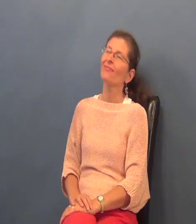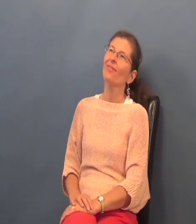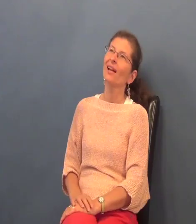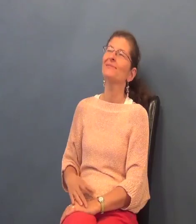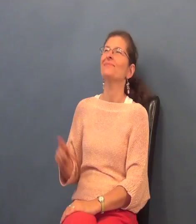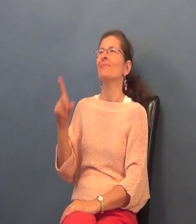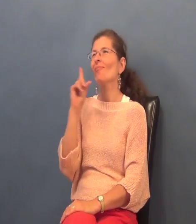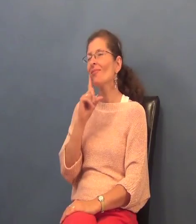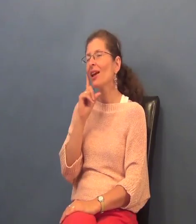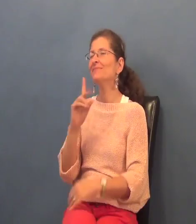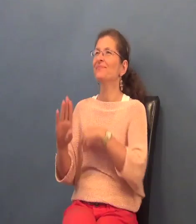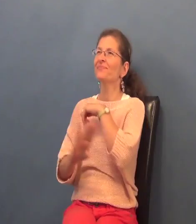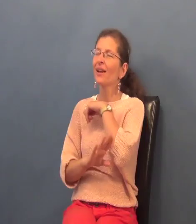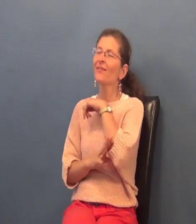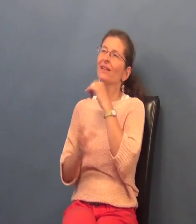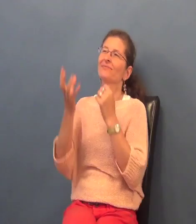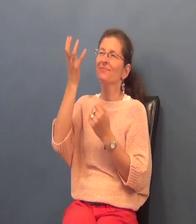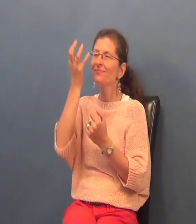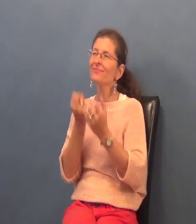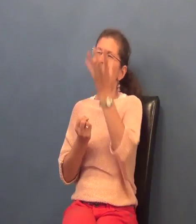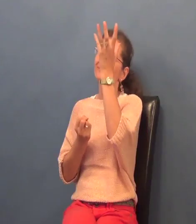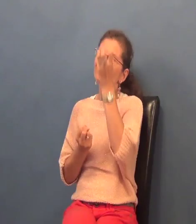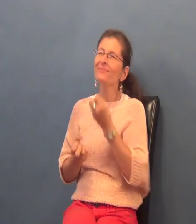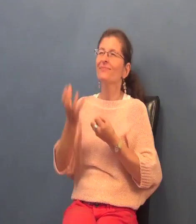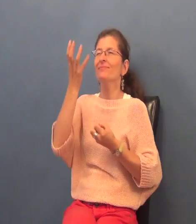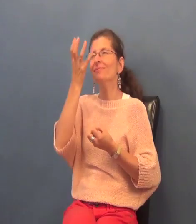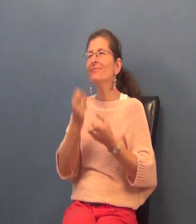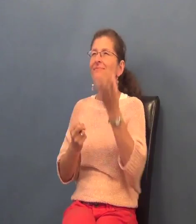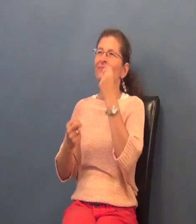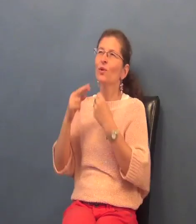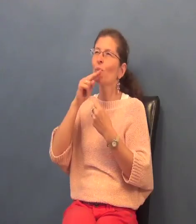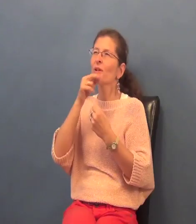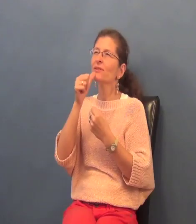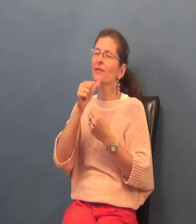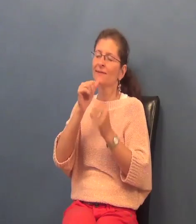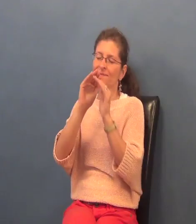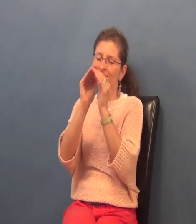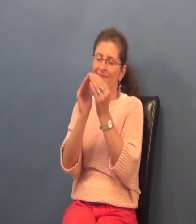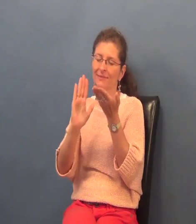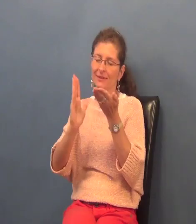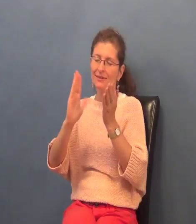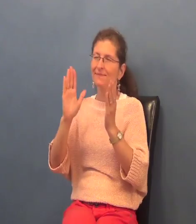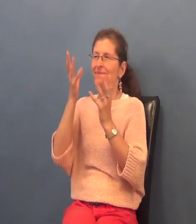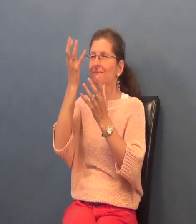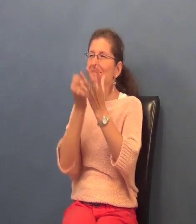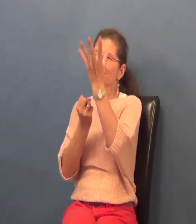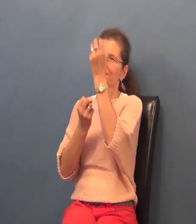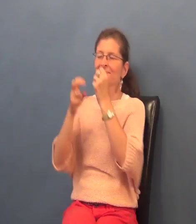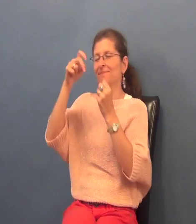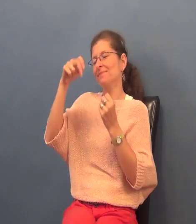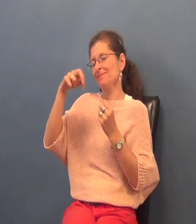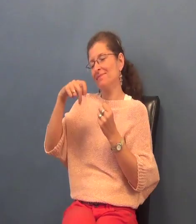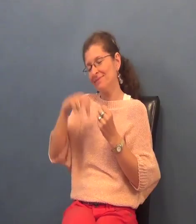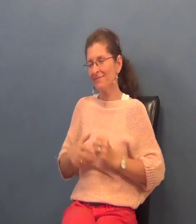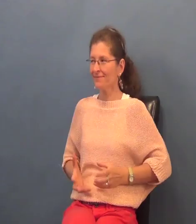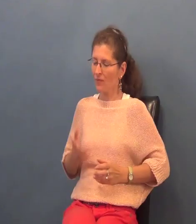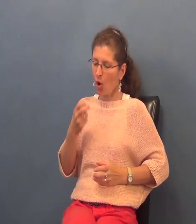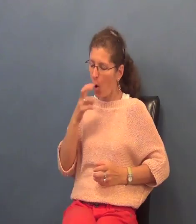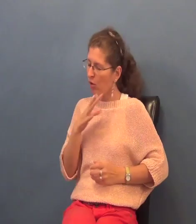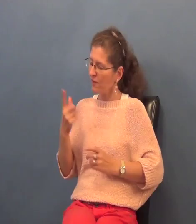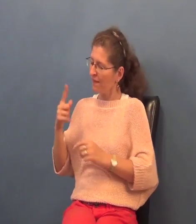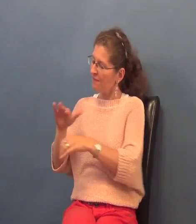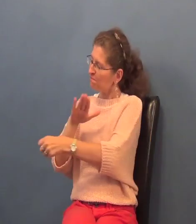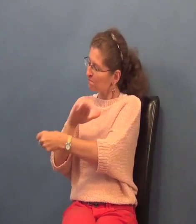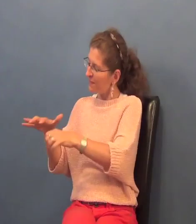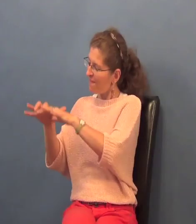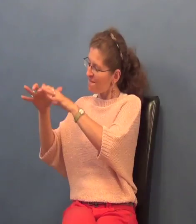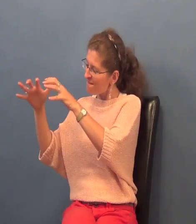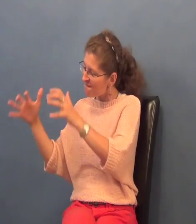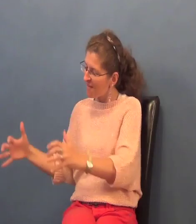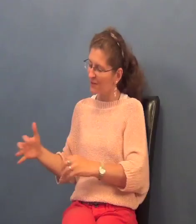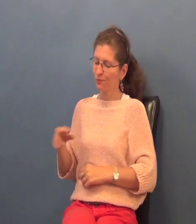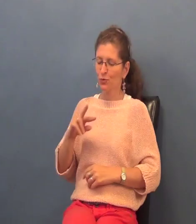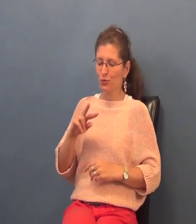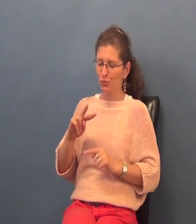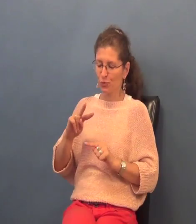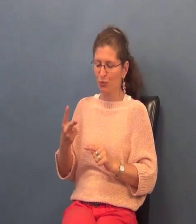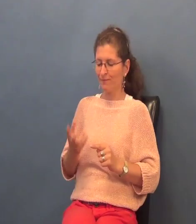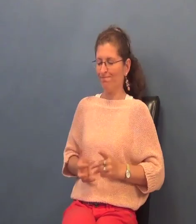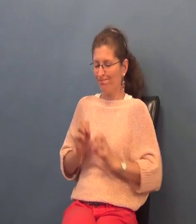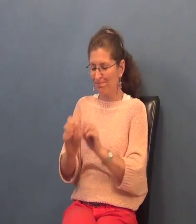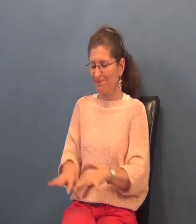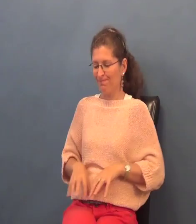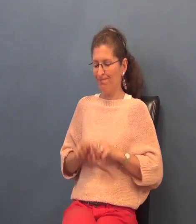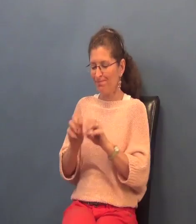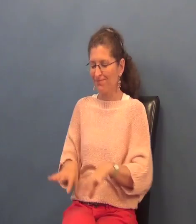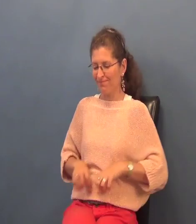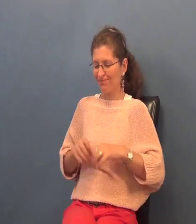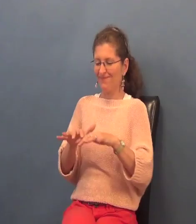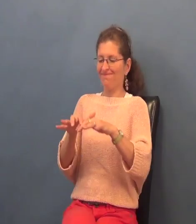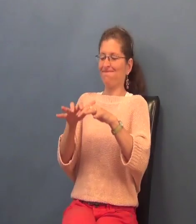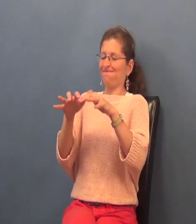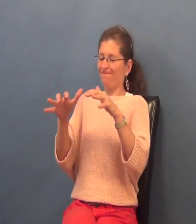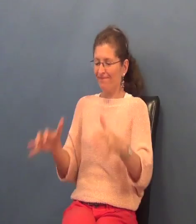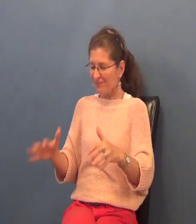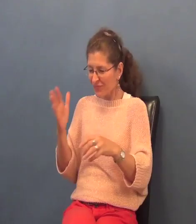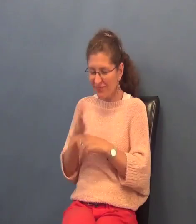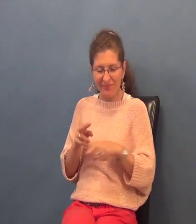Mężczyzna zrywa zielone, błyszczące gruszki z drzewa. Zrywa, znosi na dół i napełnia jeden z koszy.